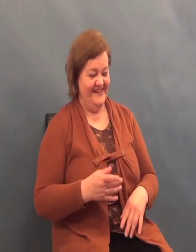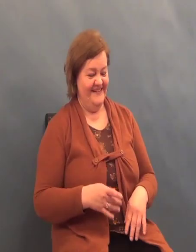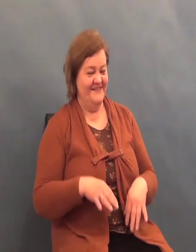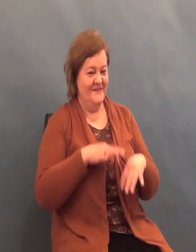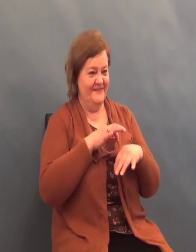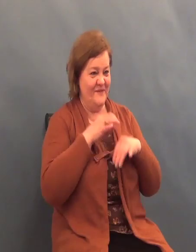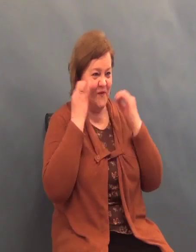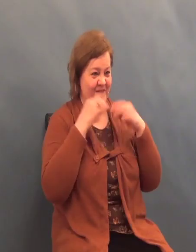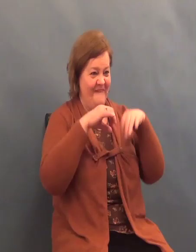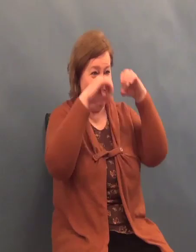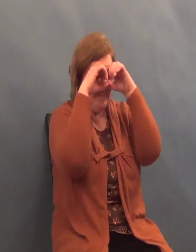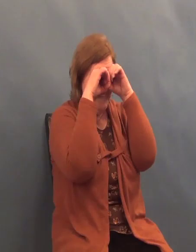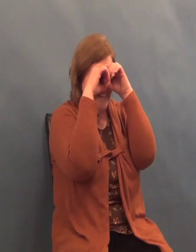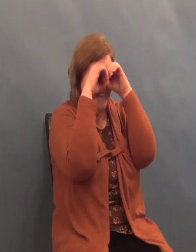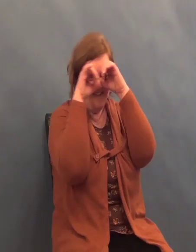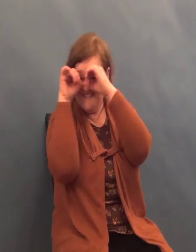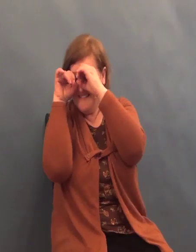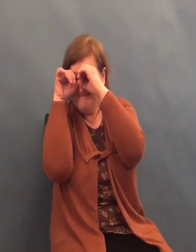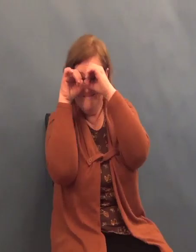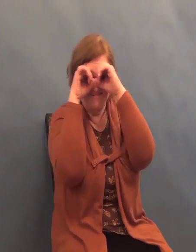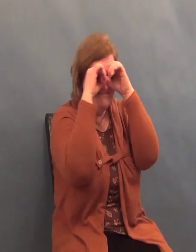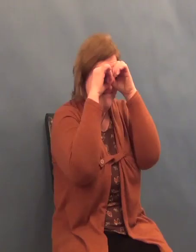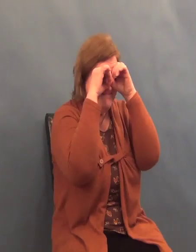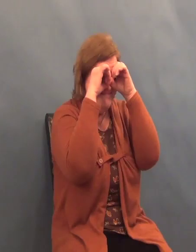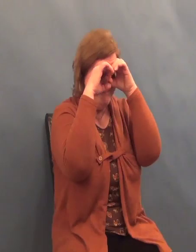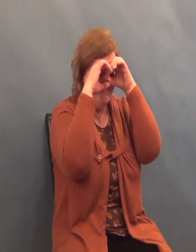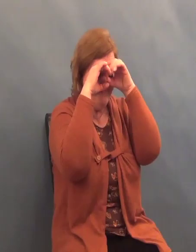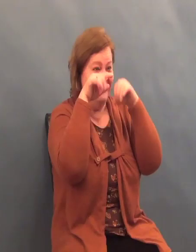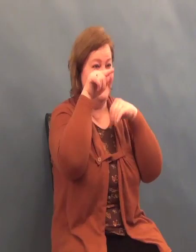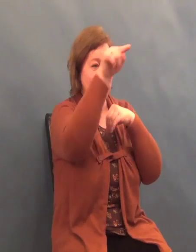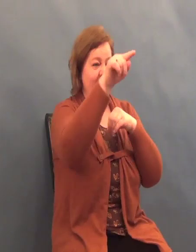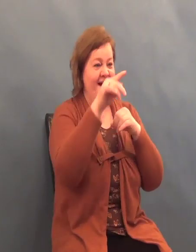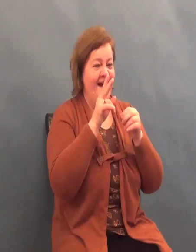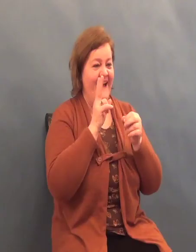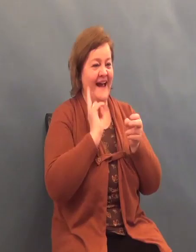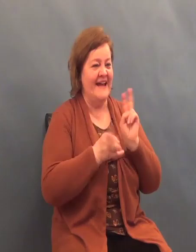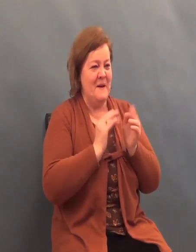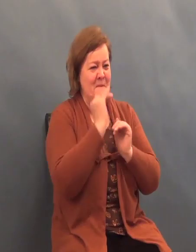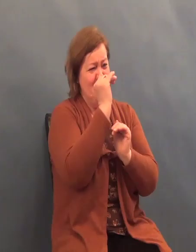Kot patrzy przez lornetkę i widzi, że naprzeciwko jest mała kaczka.